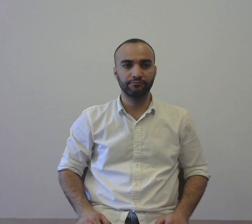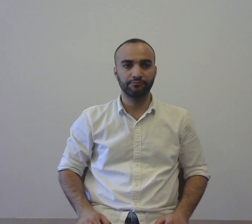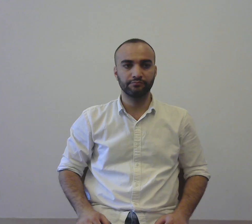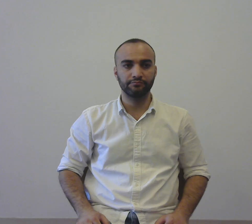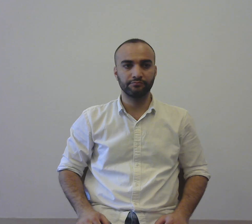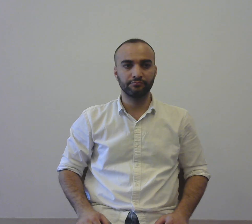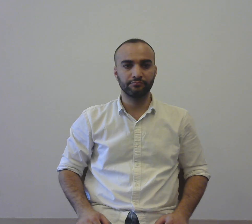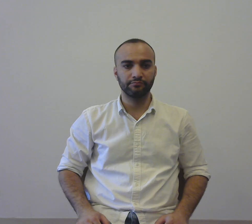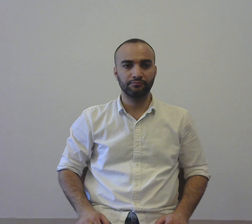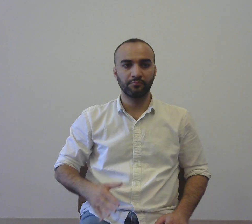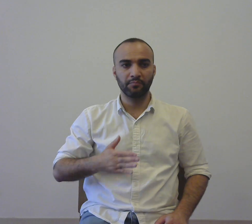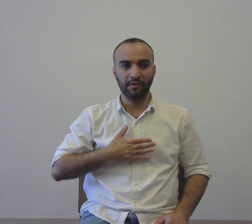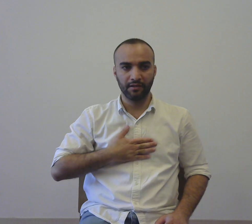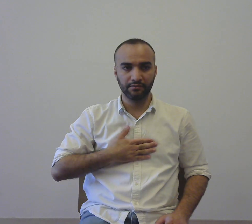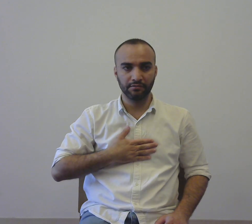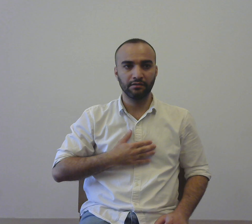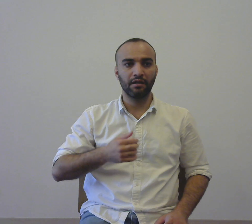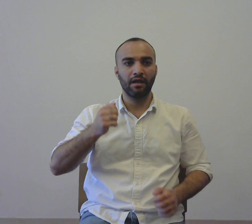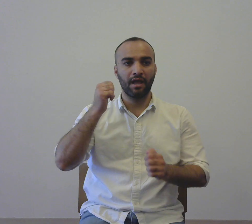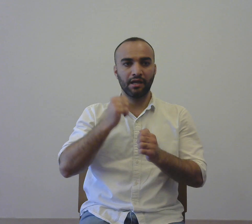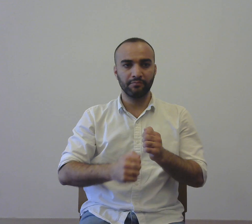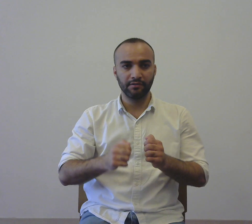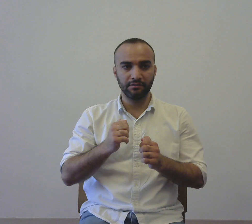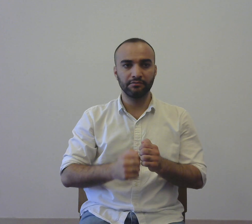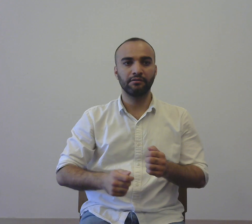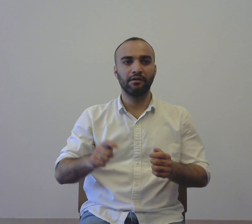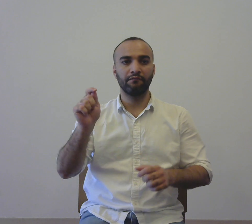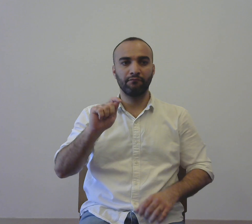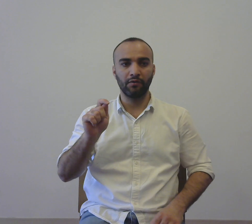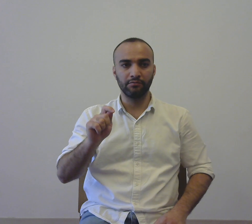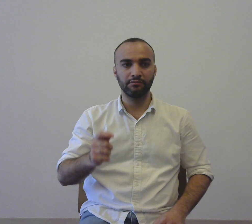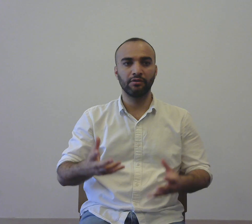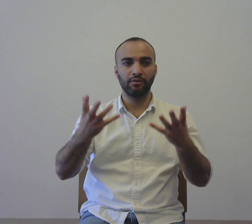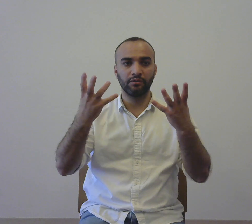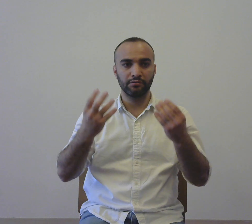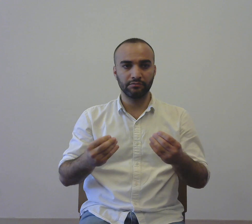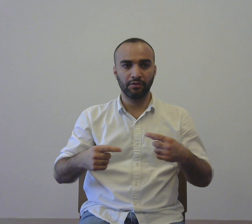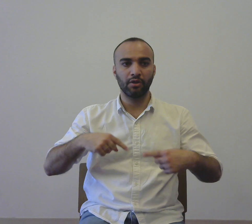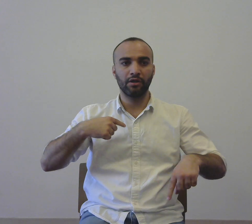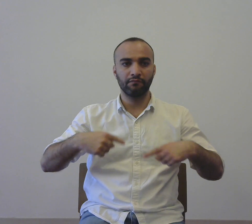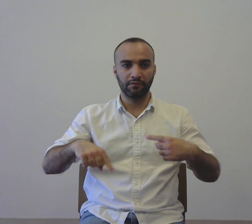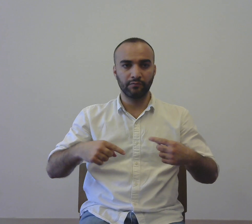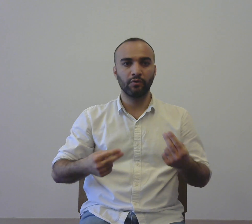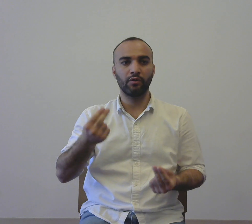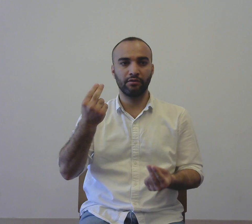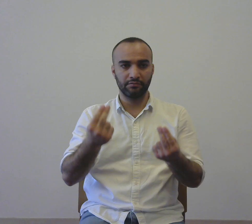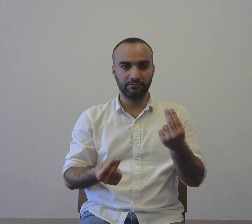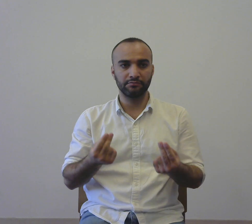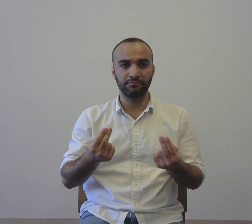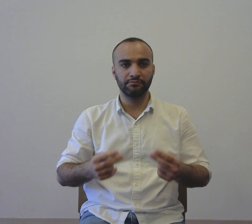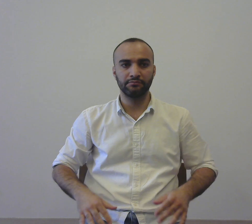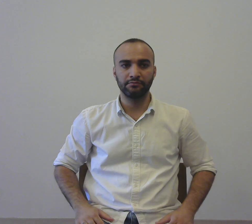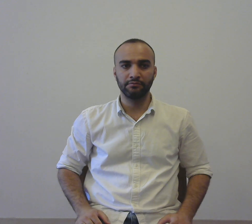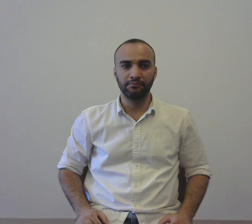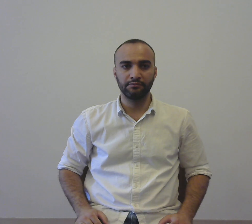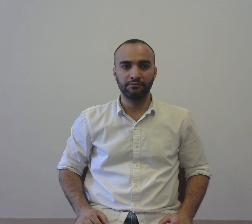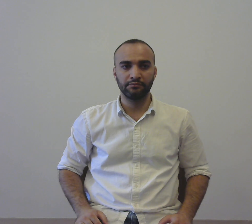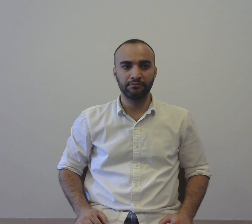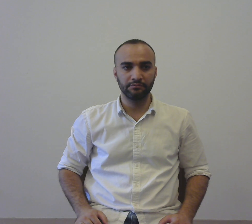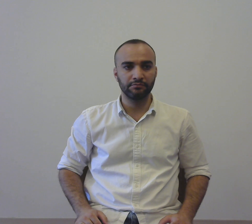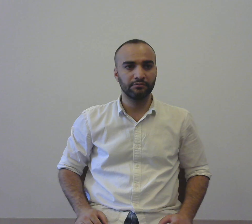Biz hər bazar günü futbol oynayırıq